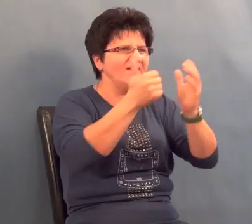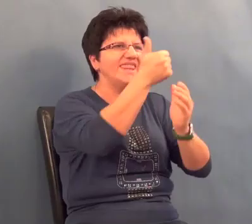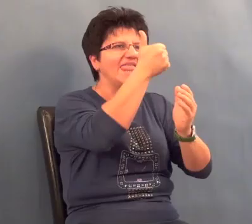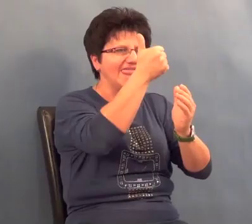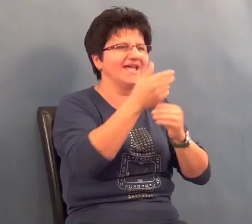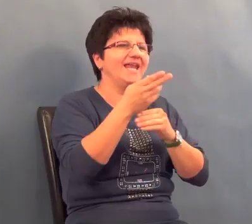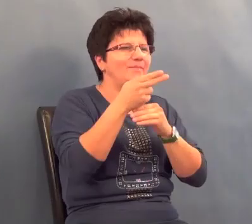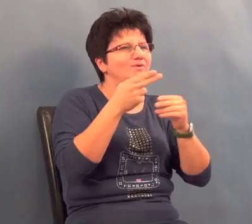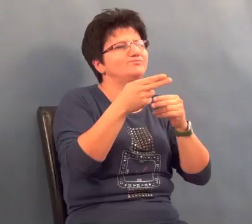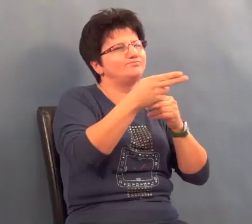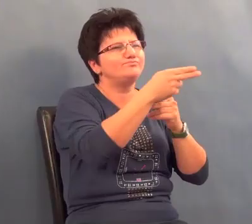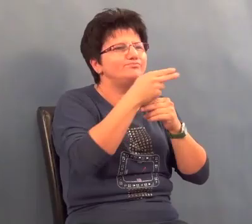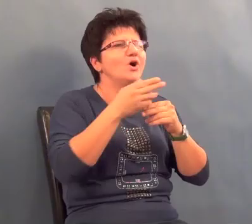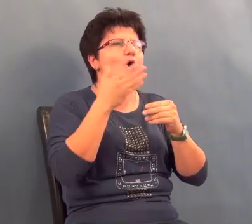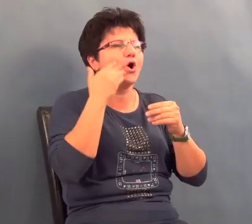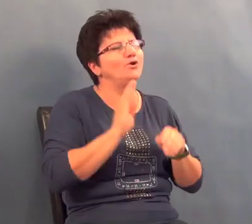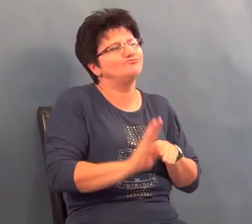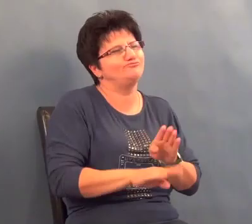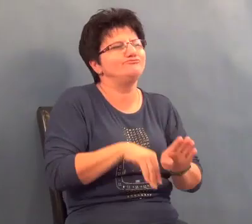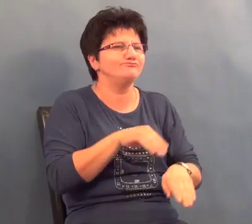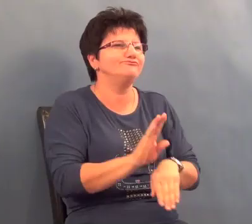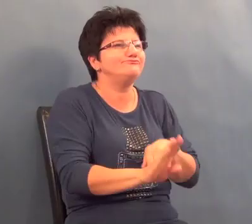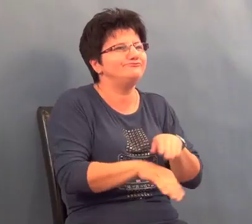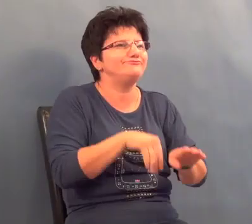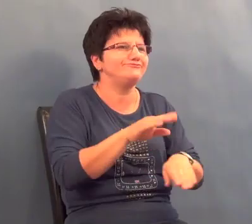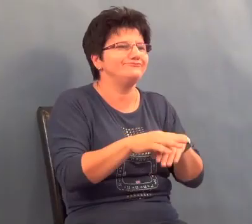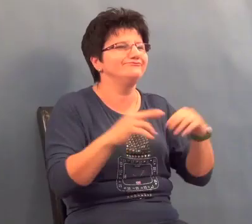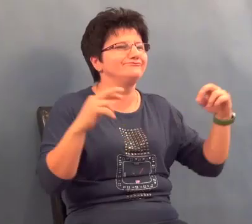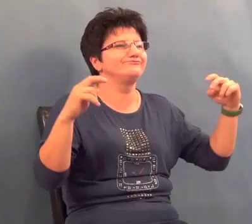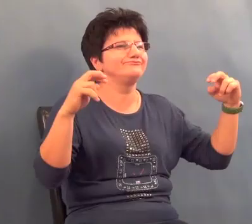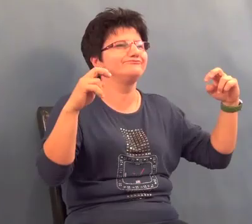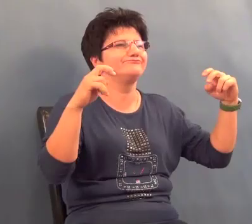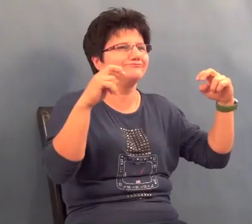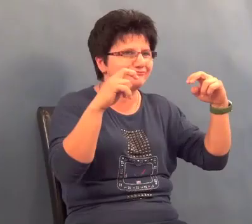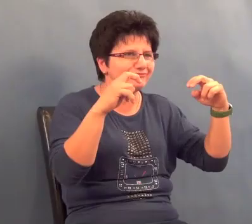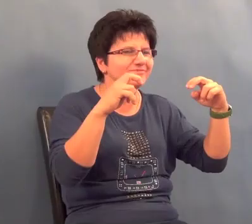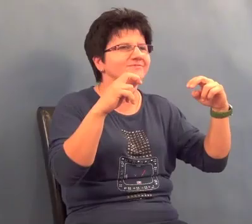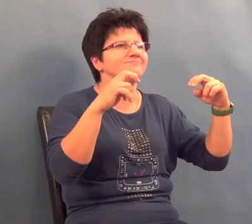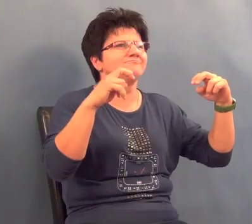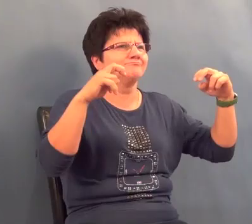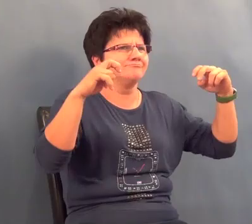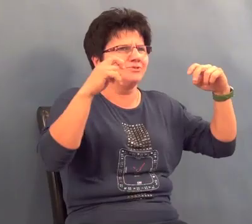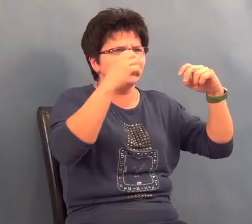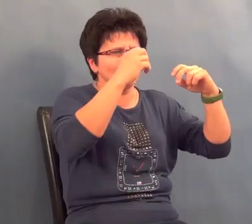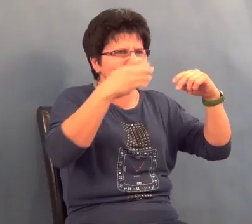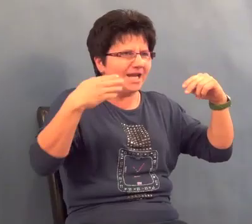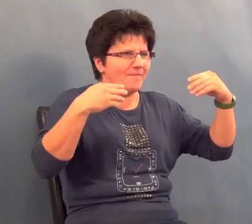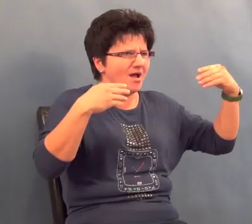Ryba pływa, kot idzie, są naprzeciwko siebie, kot się zatrzymuje.